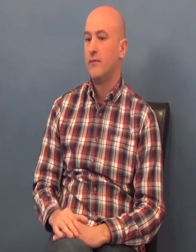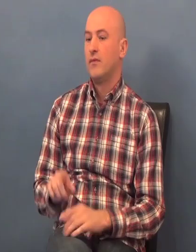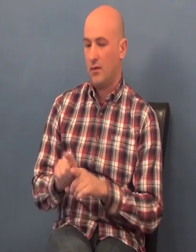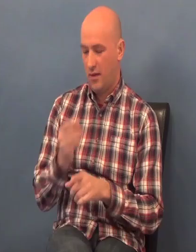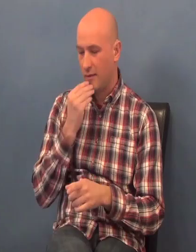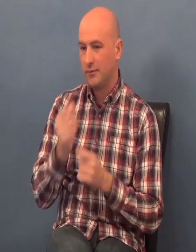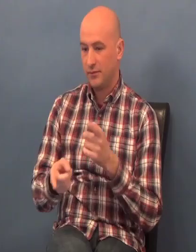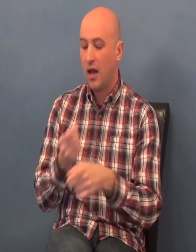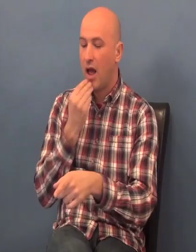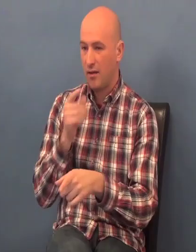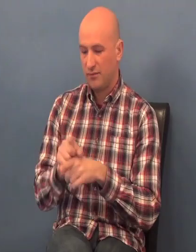Tak, też wyrzucają jedzenie.